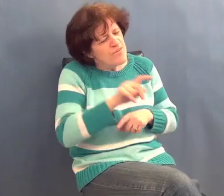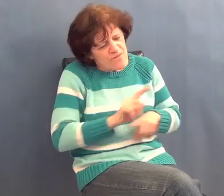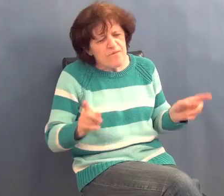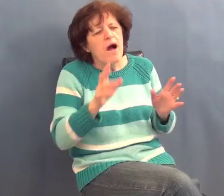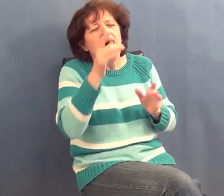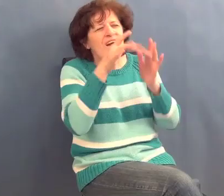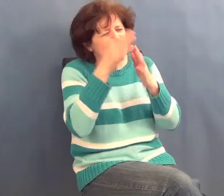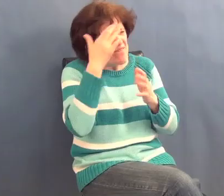Trochę biegać nie wolno.